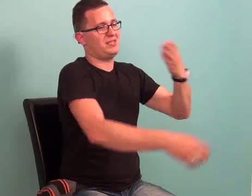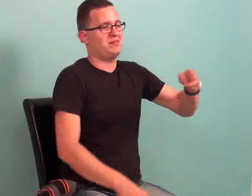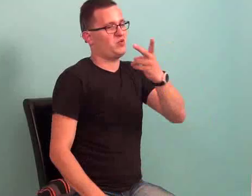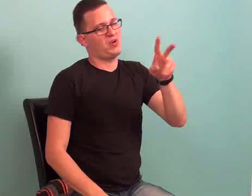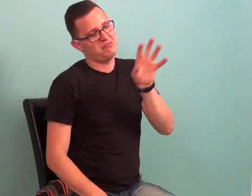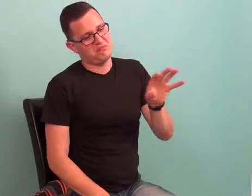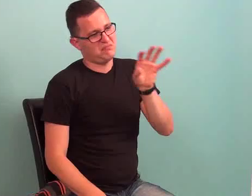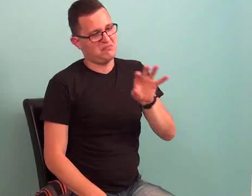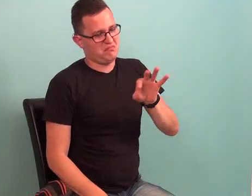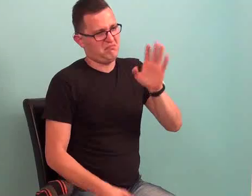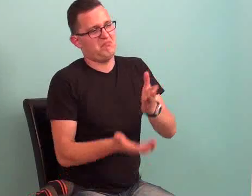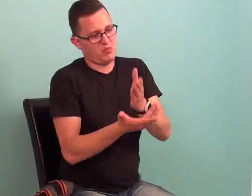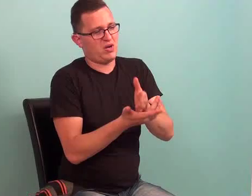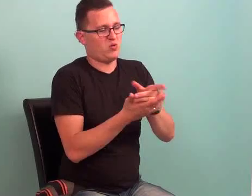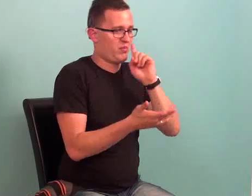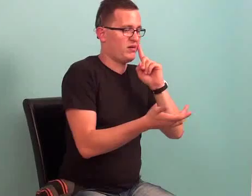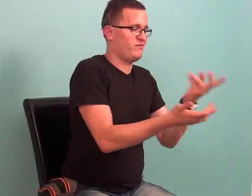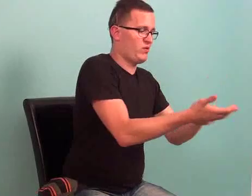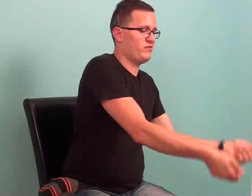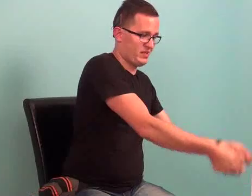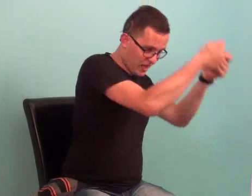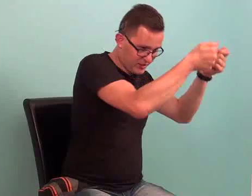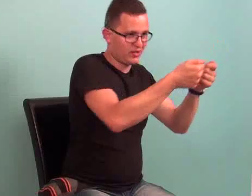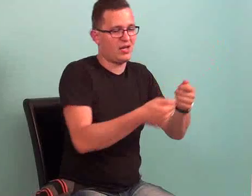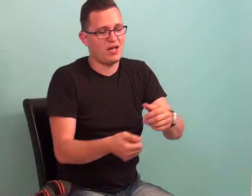A drugi obserwował... Dobra, pomógł chłopakowi wstać.